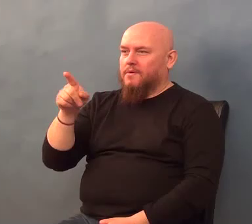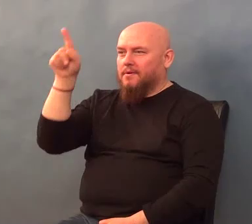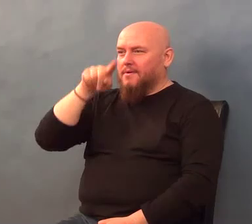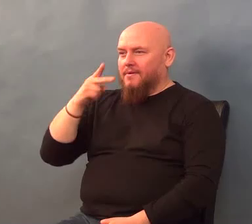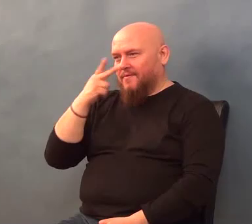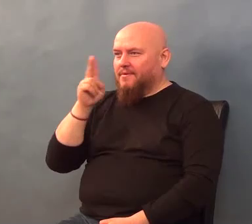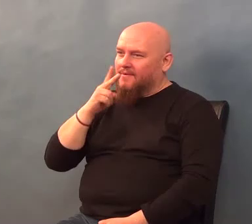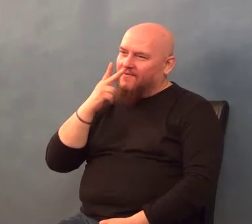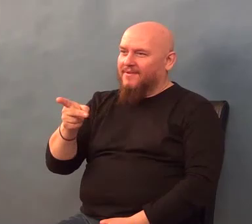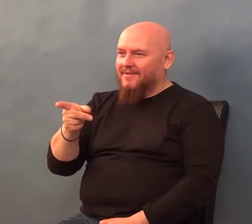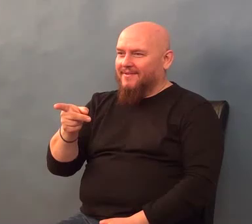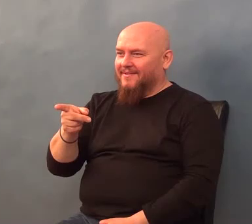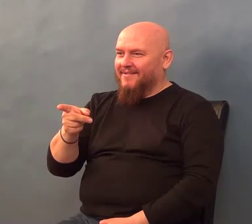Widziałeś czy nie widziałeś?